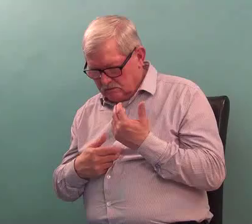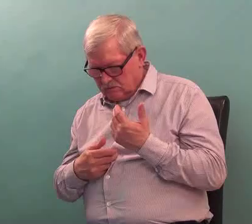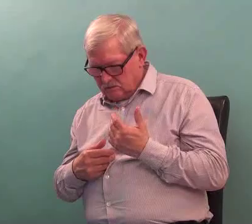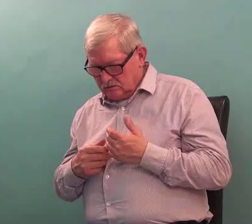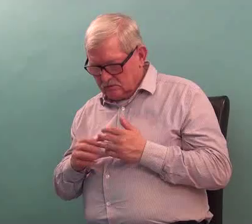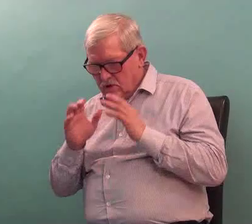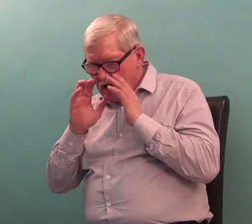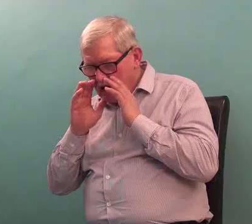Nawołuje.